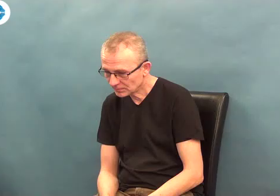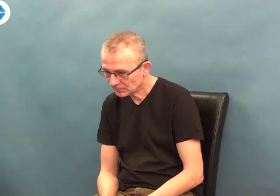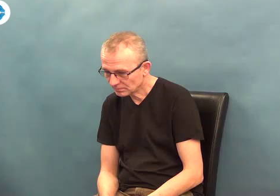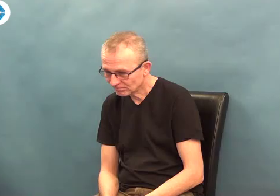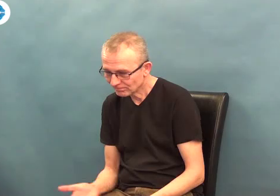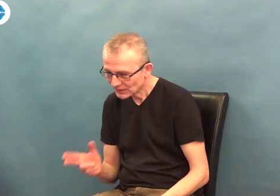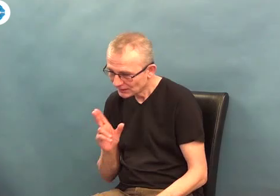Poniedziałek.